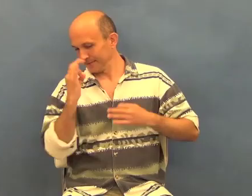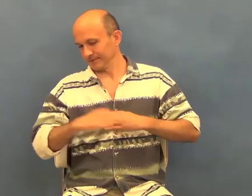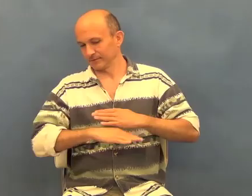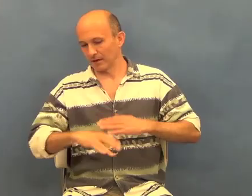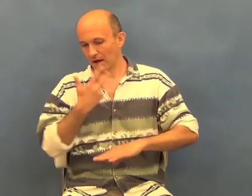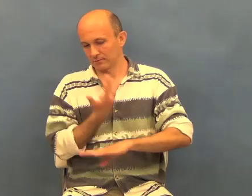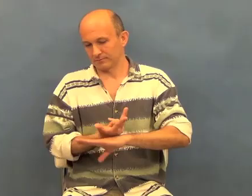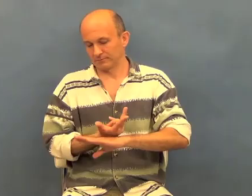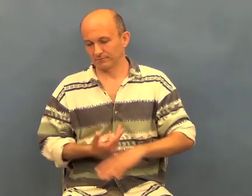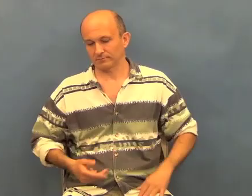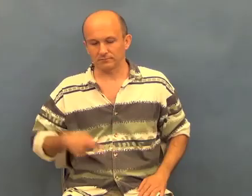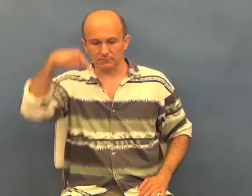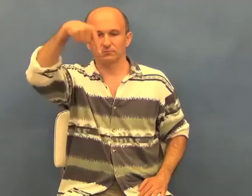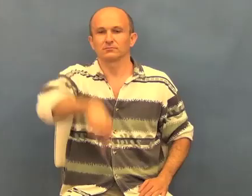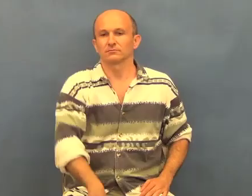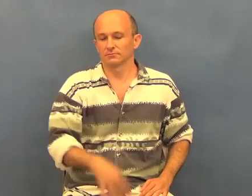Spada w dół na płaską powierzchnię.